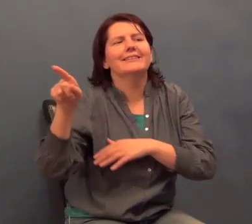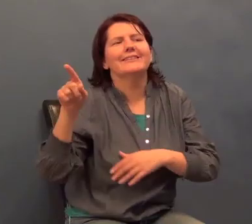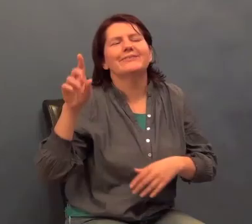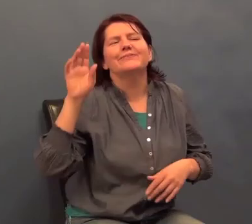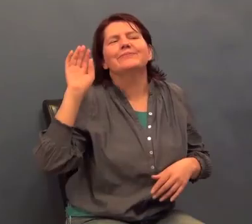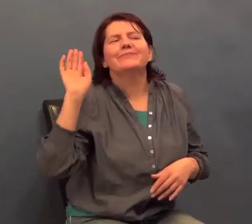Dobra.